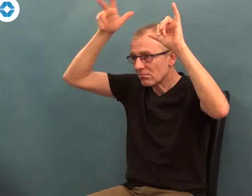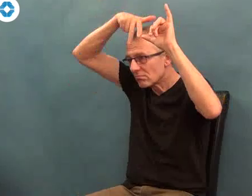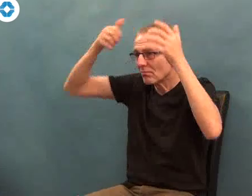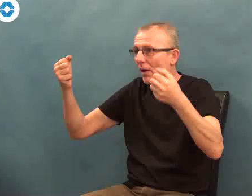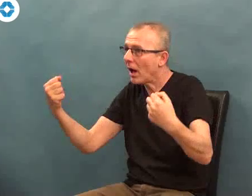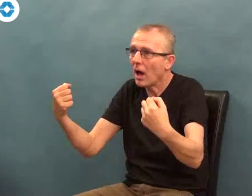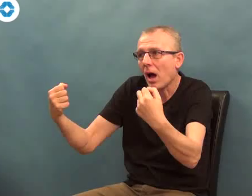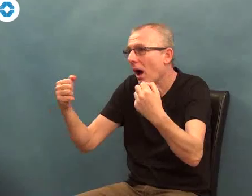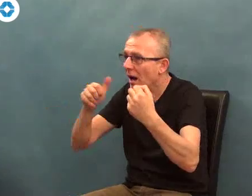Jechali trzymając się za rogi.